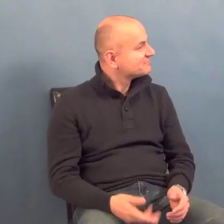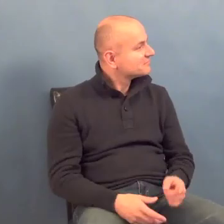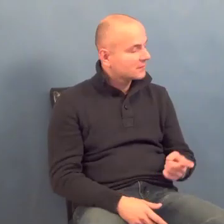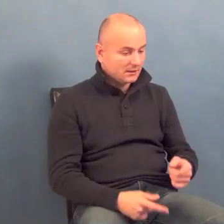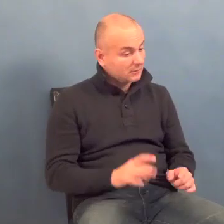Nie.